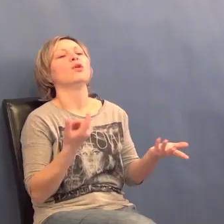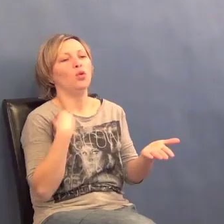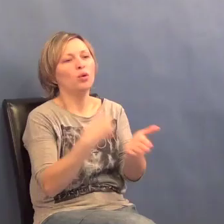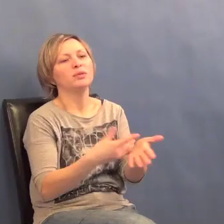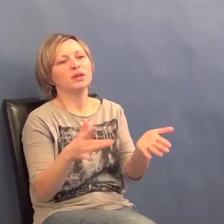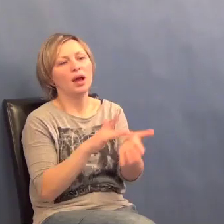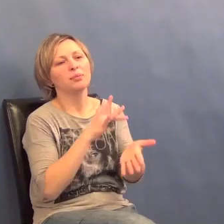Kupić tablet.